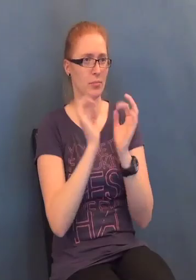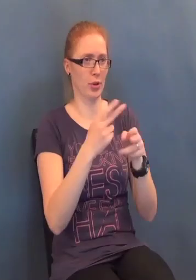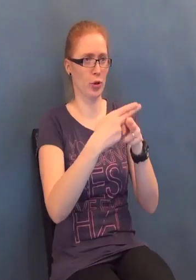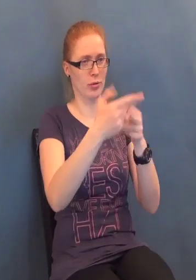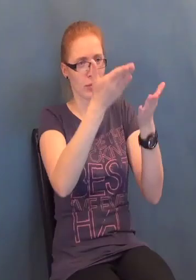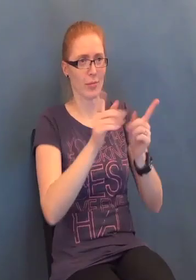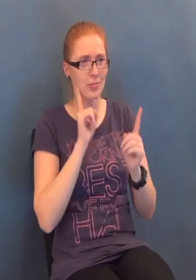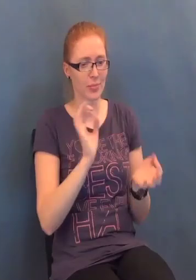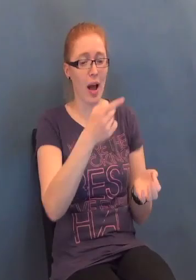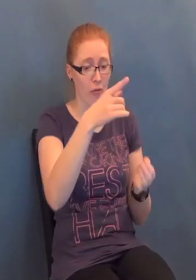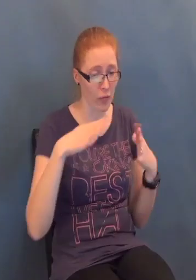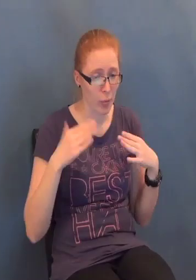A tak osobiście to idealnie, doskonale ciebie widać, naprawdę.